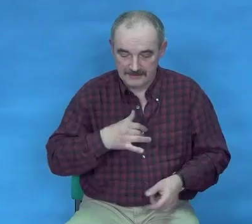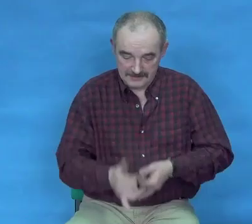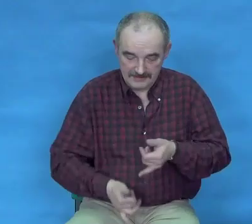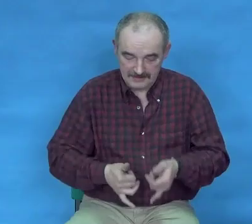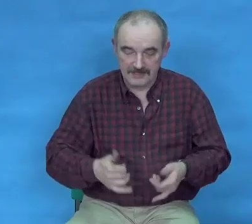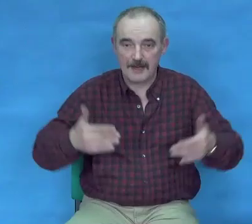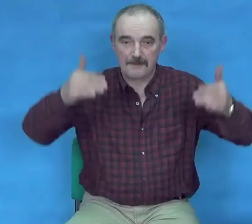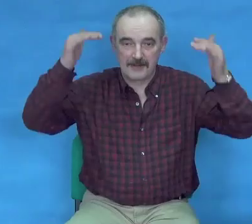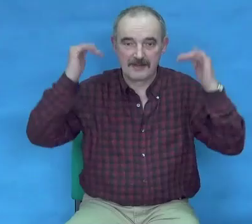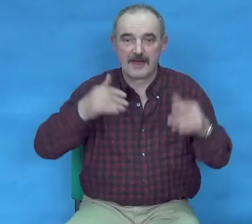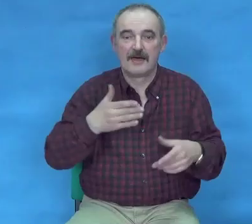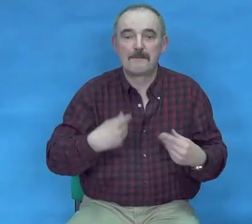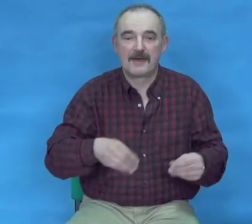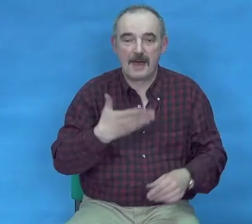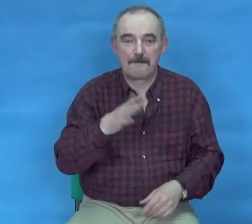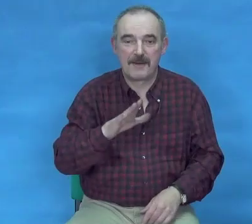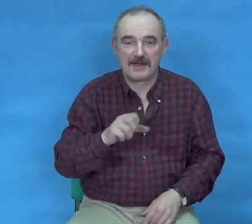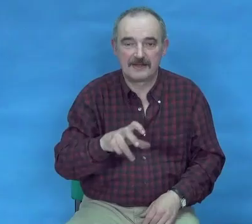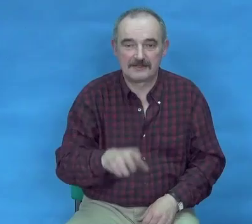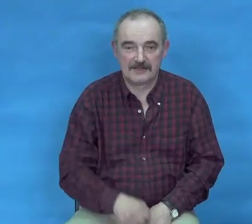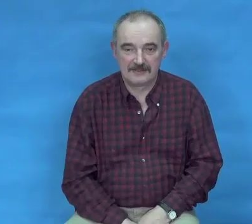Rower nie ma blaszanego dachu.